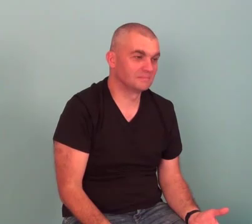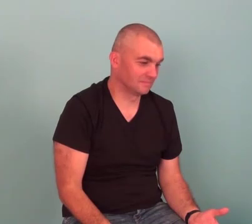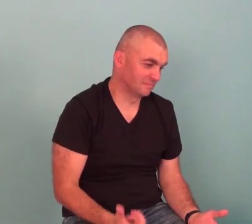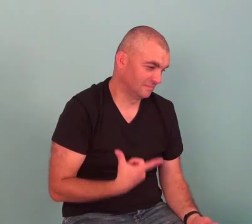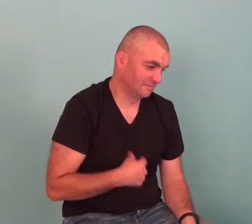Aha.